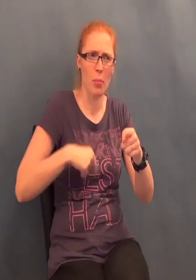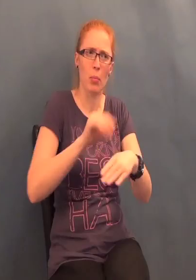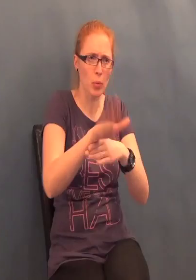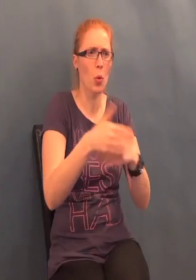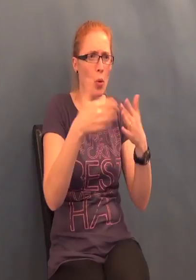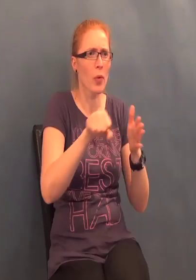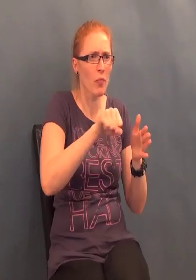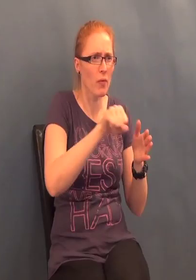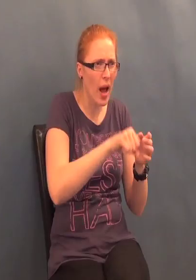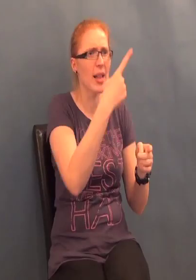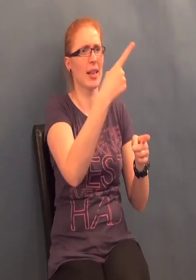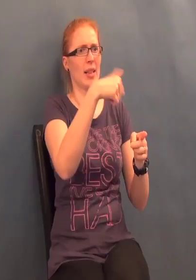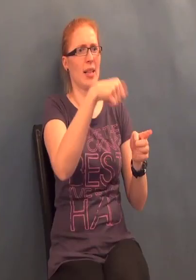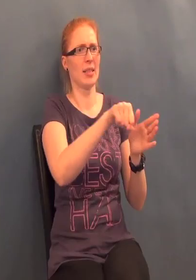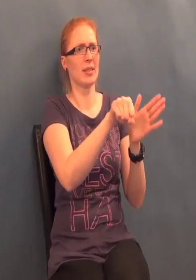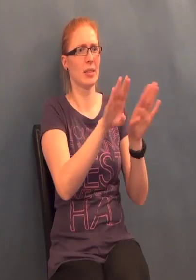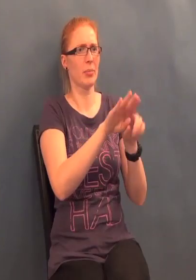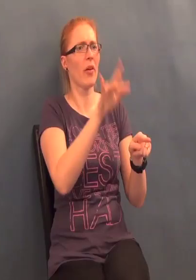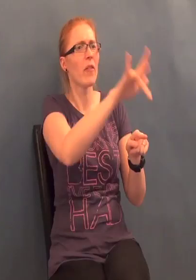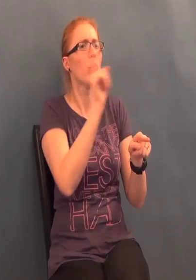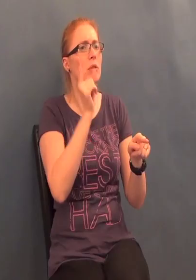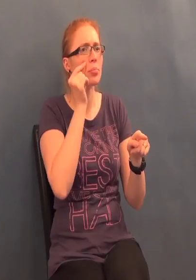Strażacy otwierają kolejne pokoje, tylko jeden jest zamknięty, a w nim śpi mężczyzna.